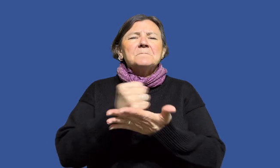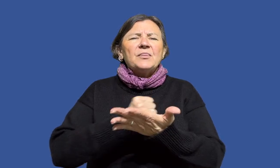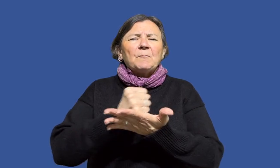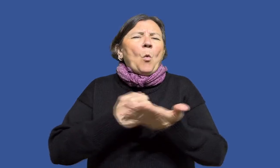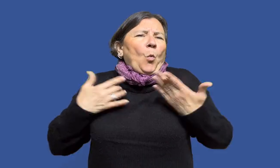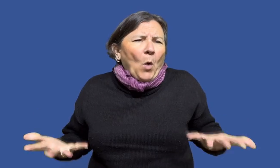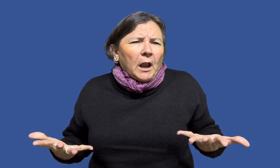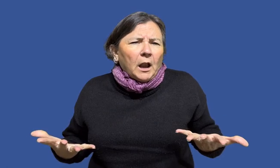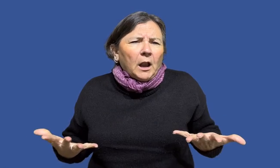Quin medicament has pres?